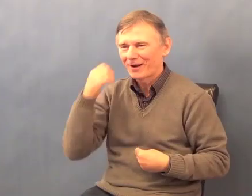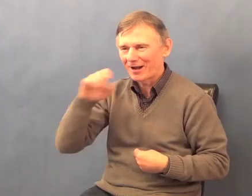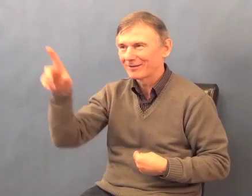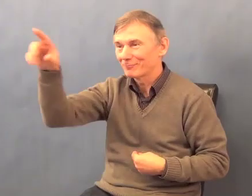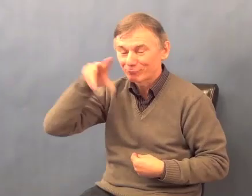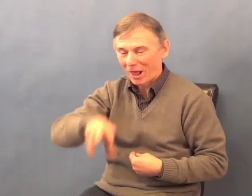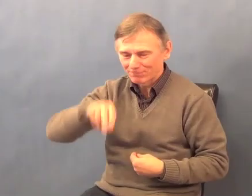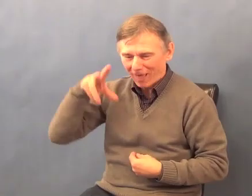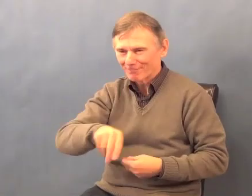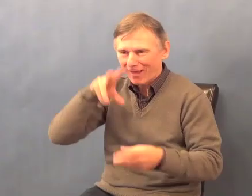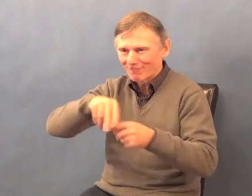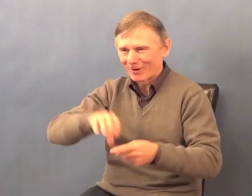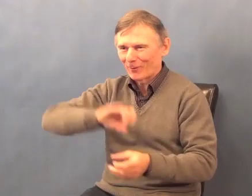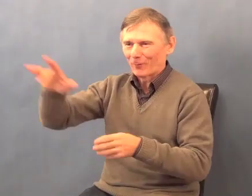Kukułka brała po jabłku i chowała do zegara.